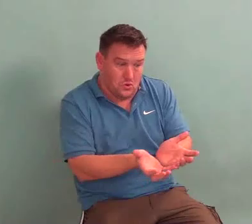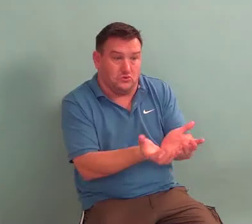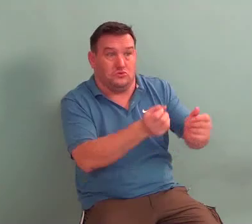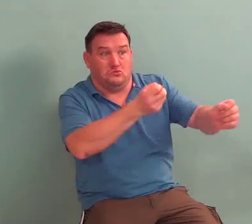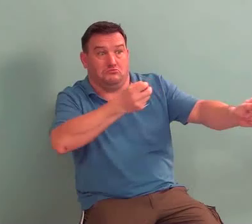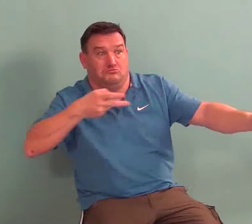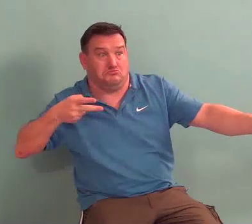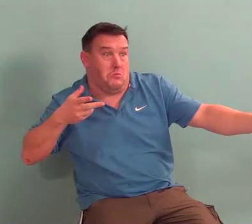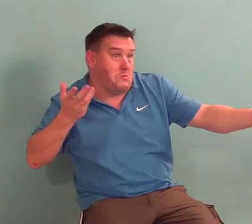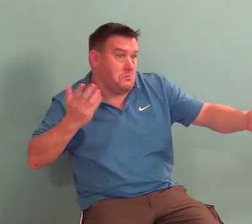Naciągnęła łuk?